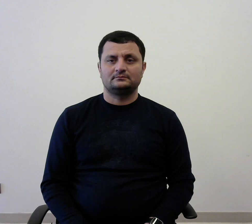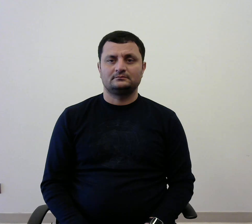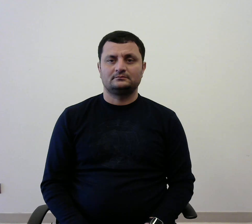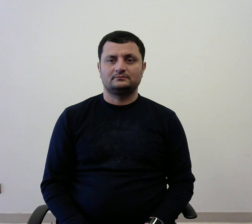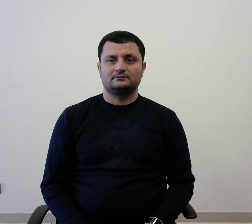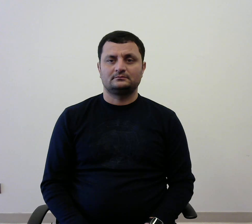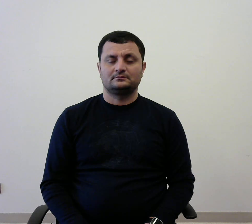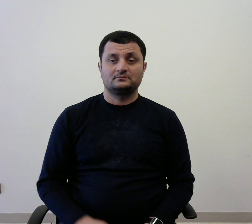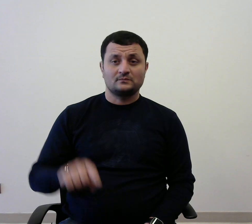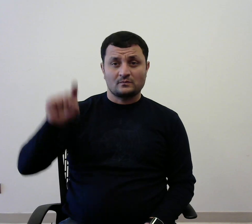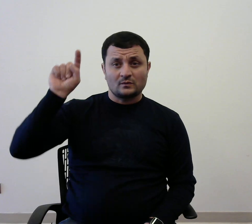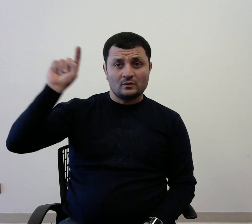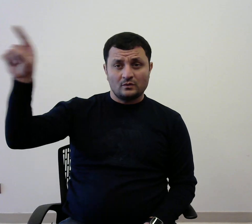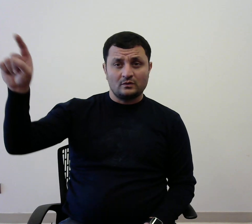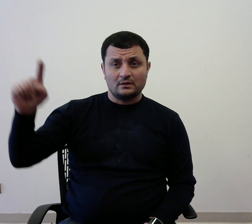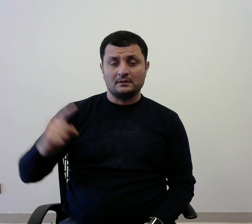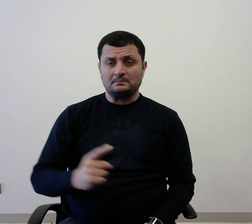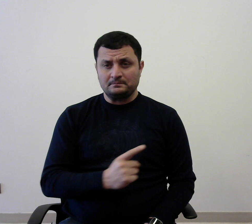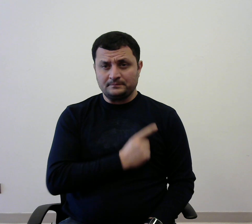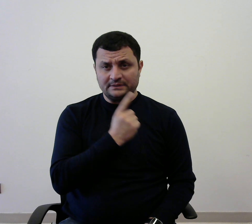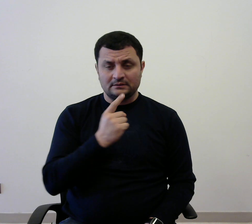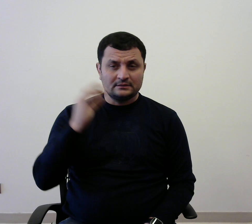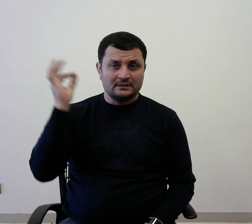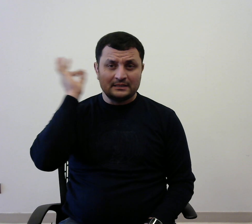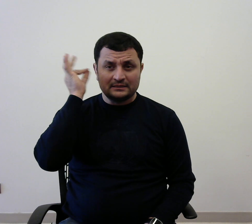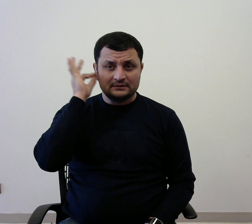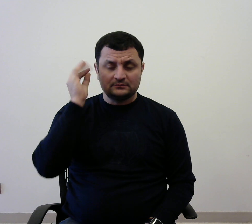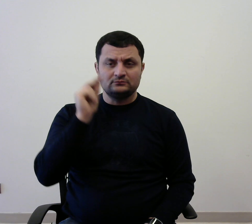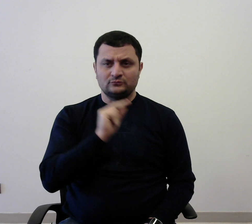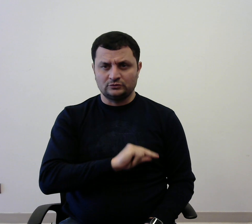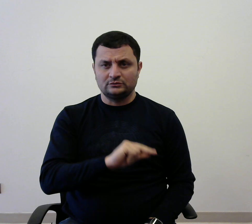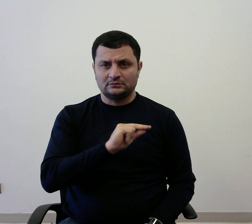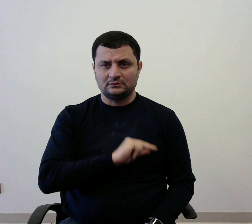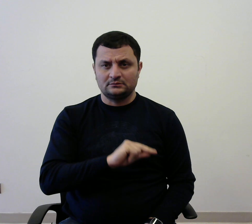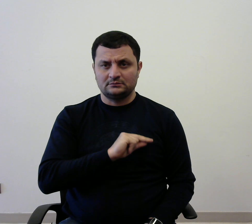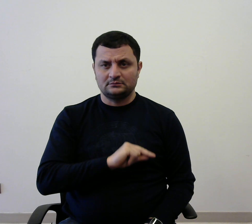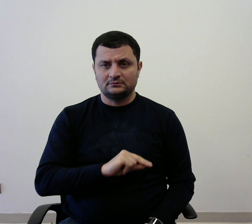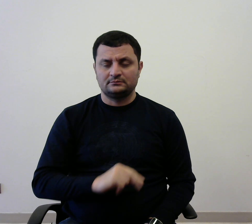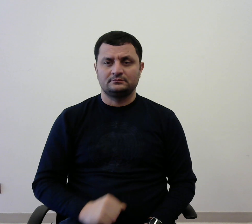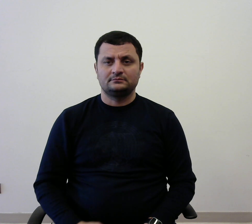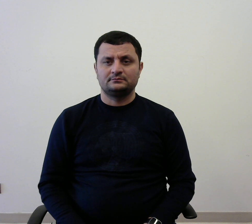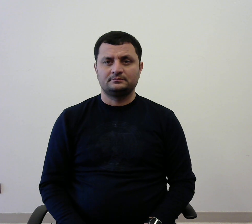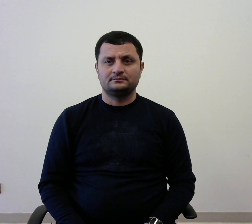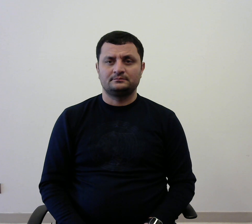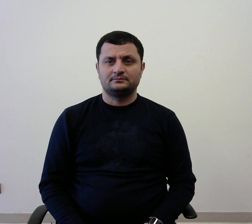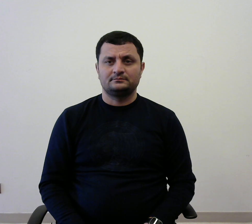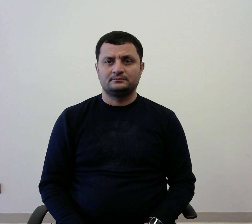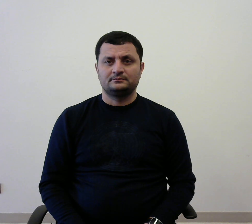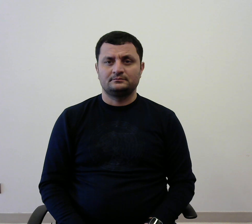Orda professional həkimlər çalışır